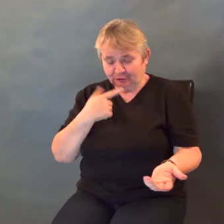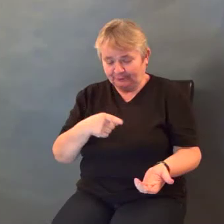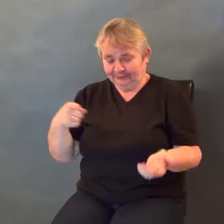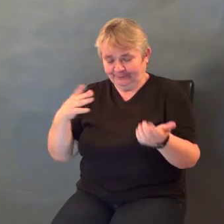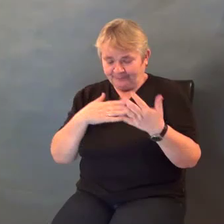Co to ma znaczyć?